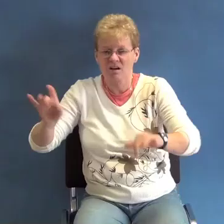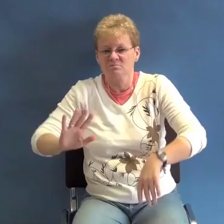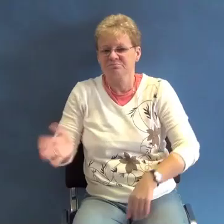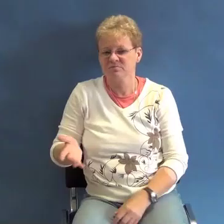Nie, nie.